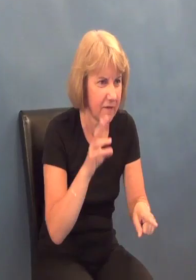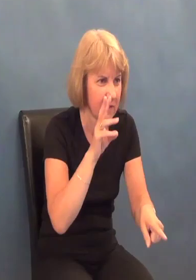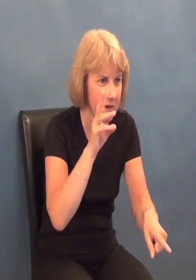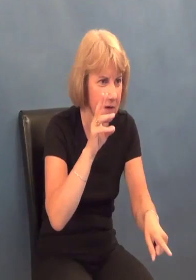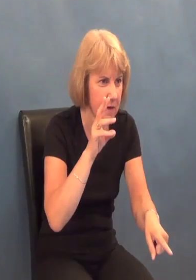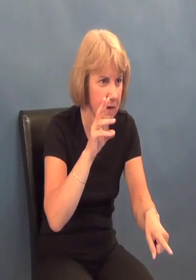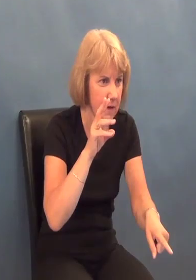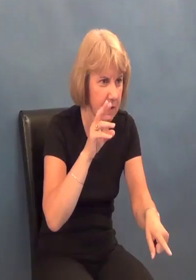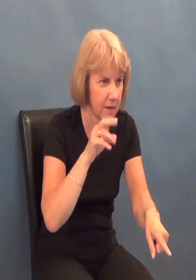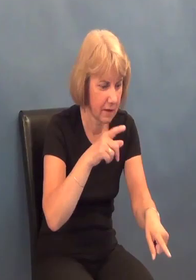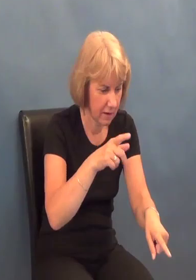We wtorek.